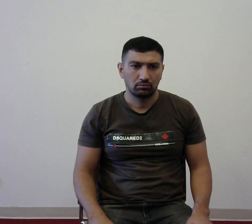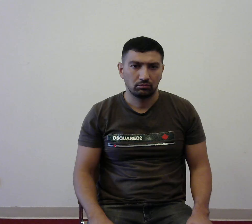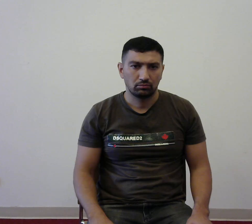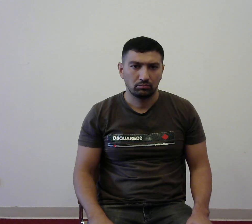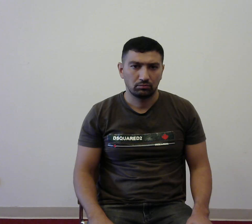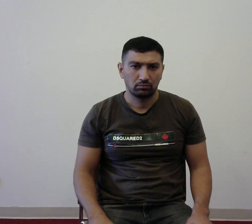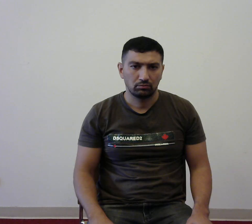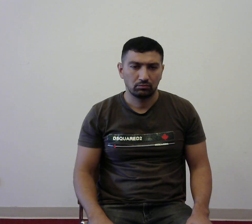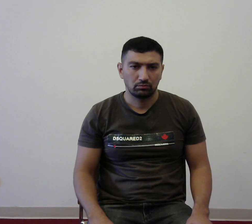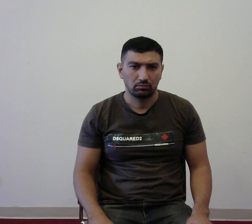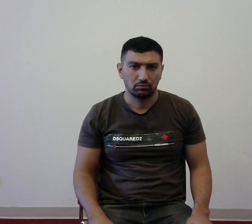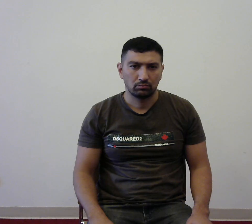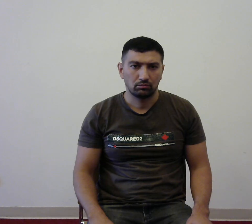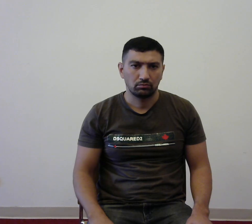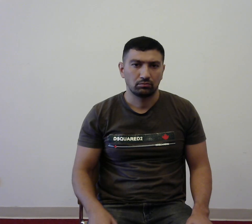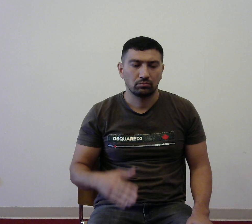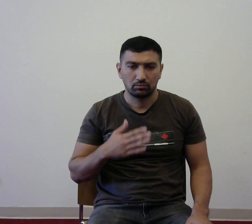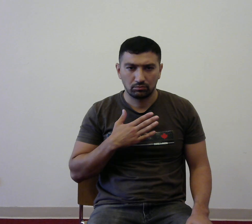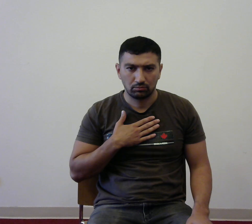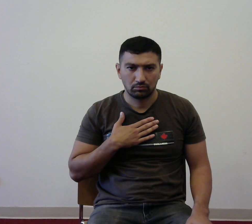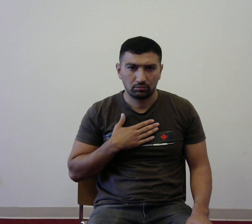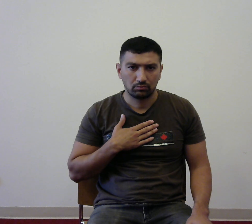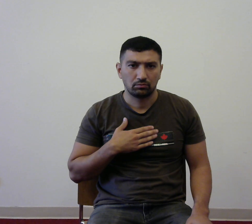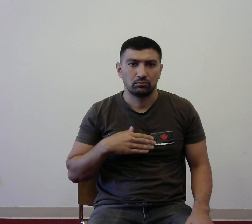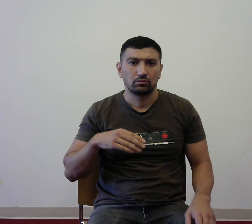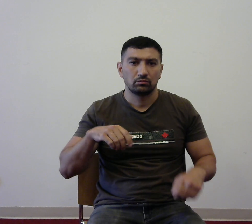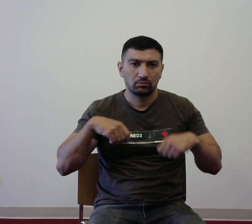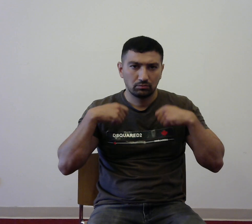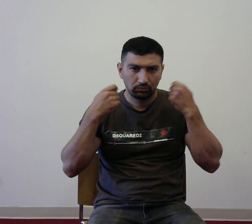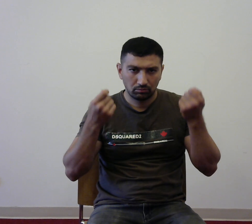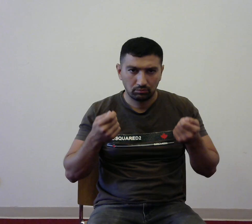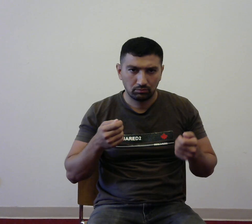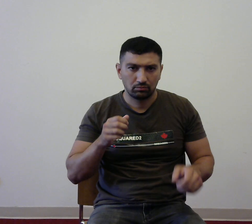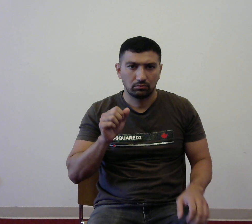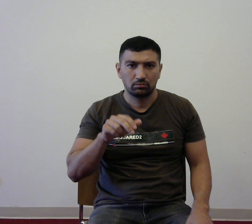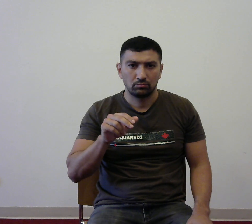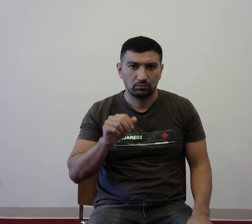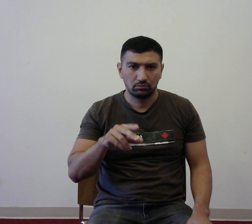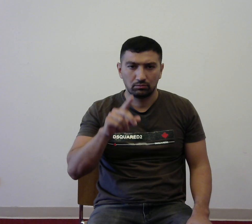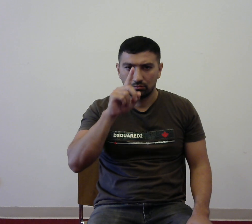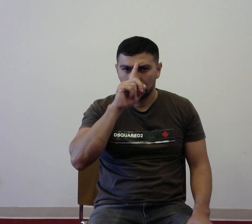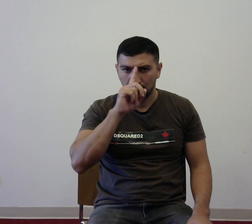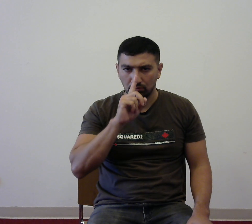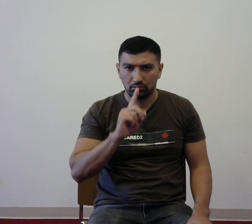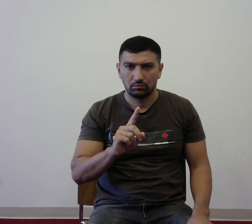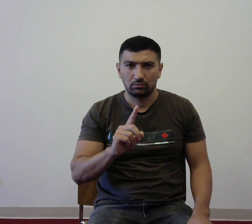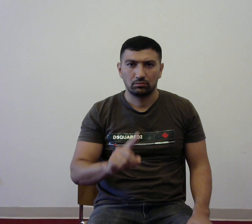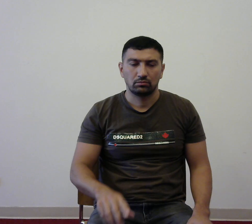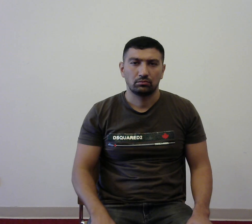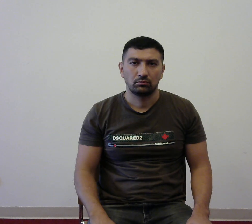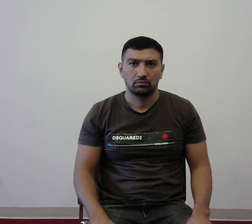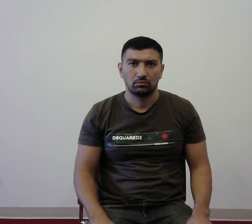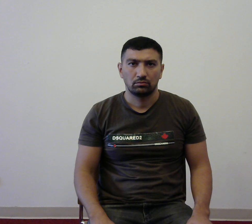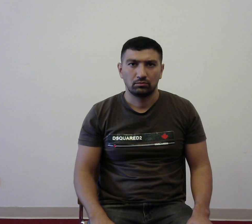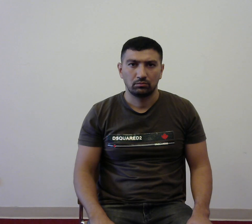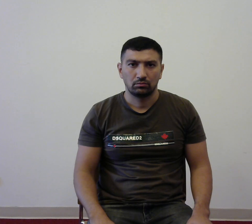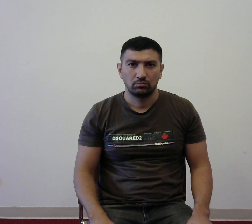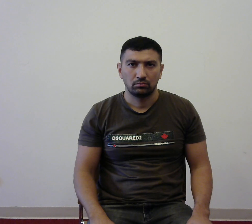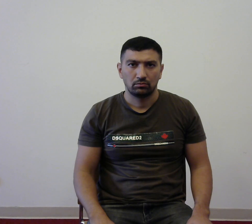Mənim ad günüm aprel ayındadır